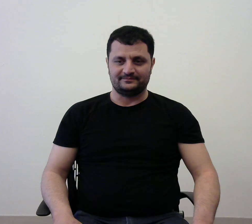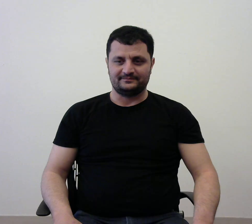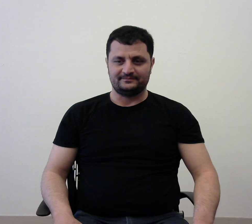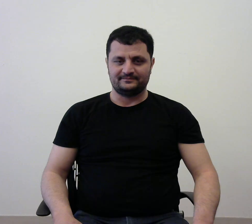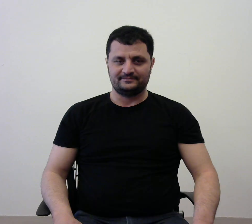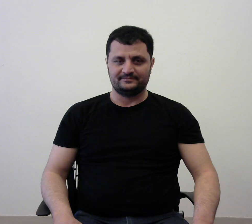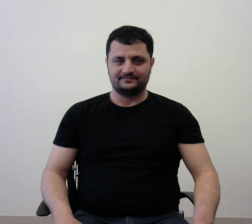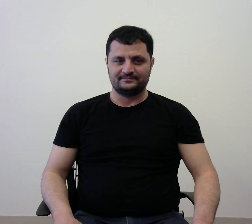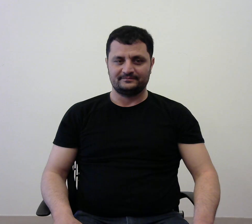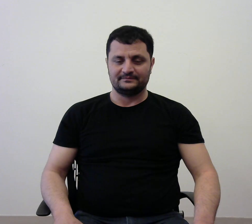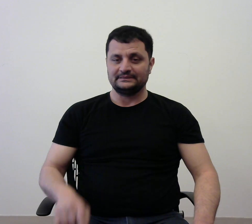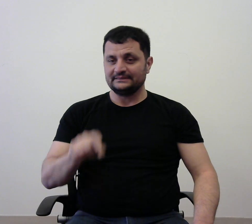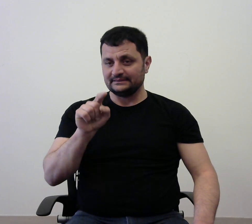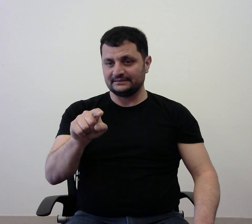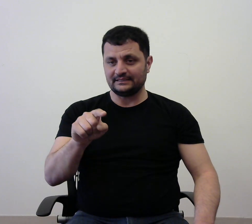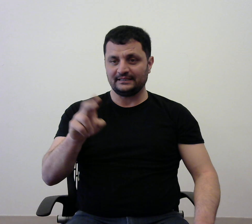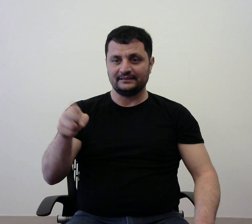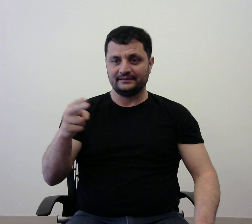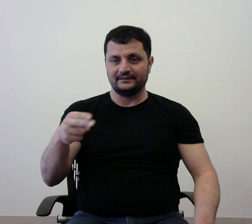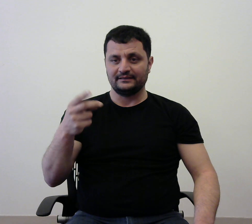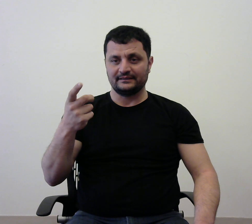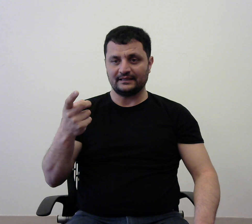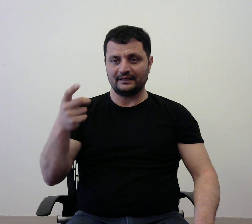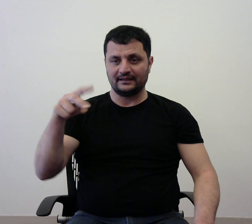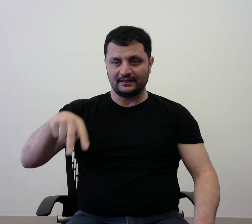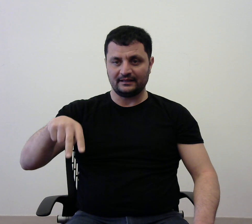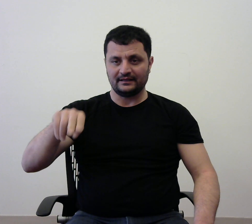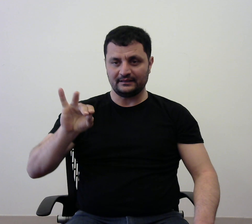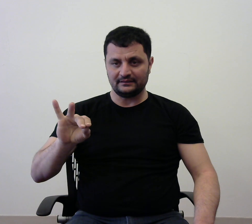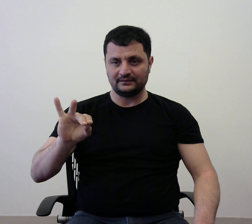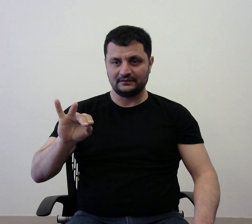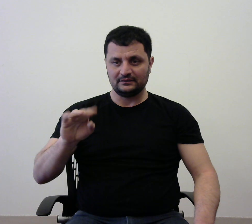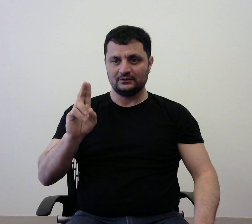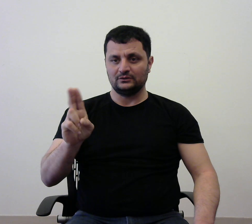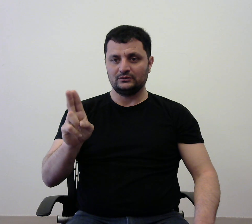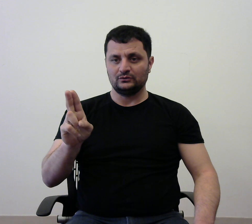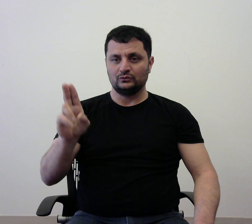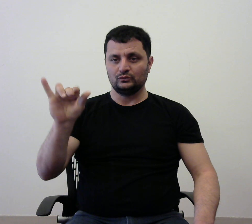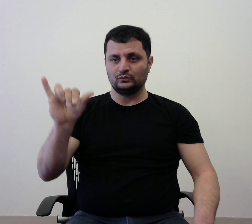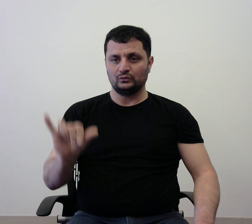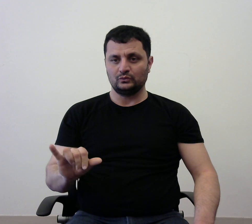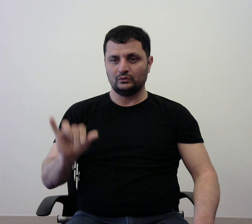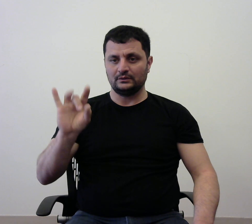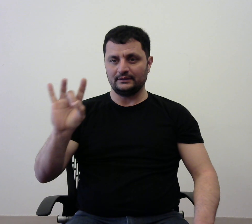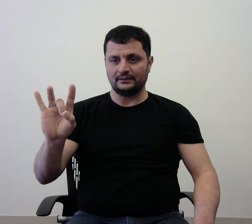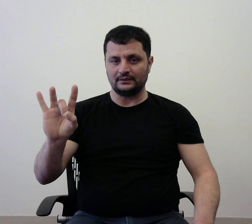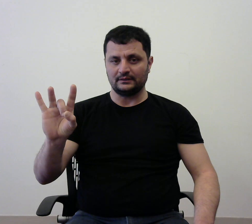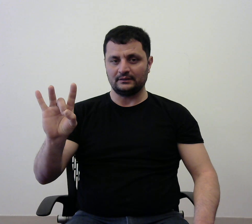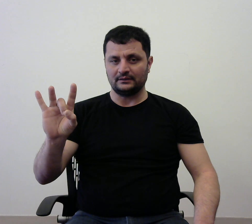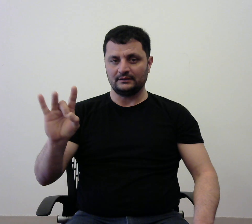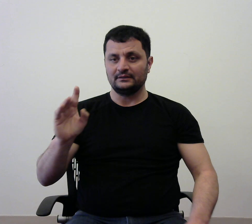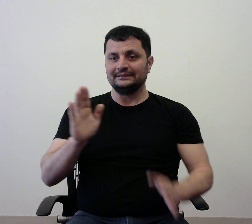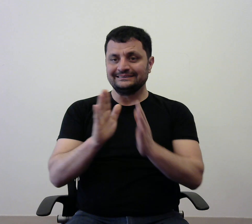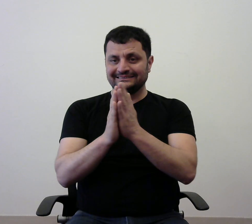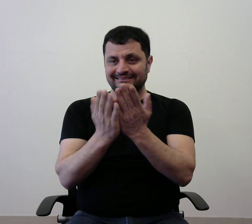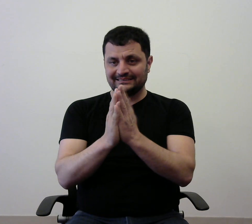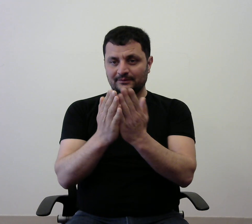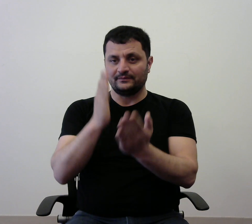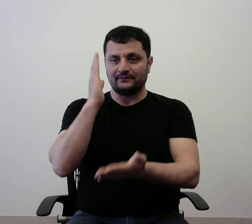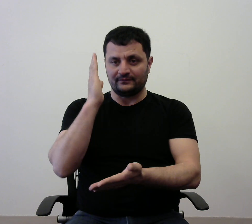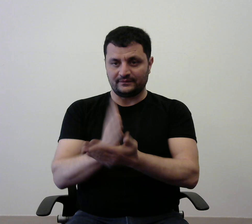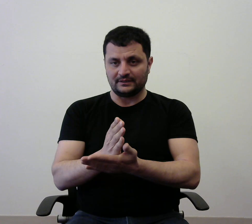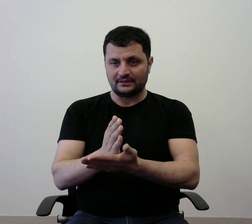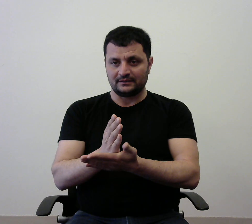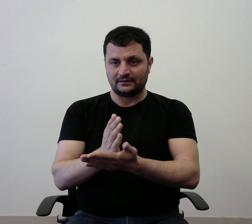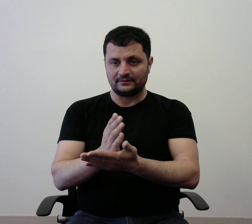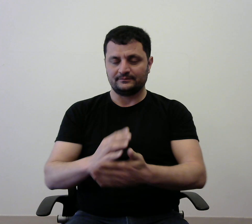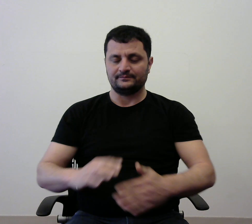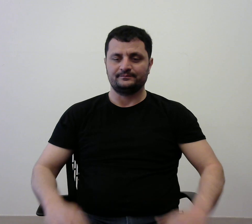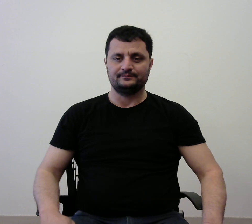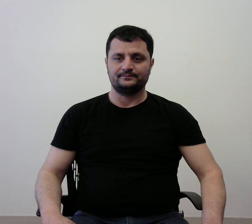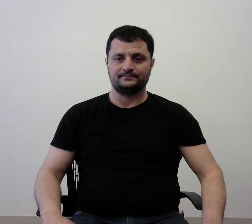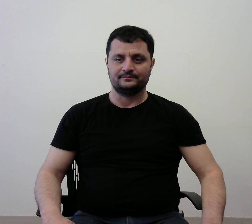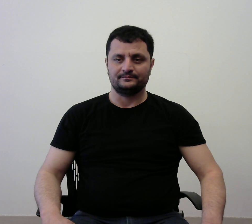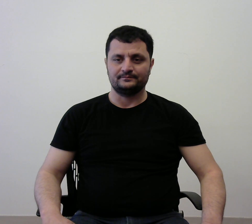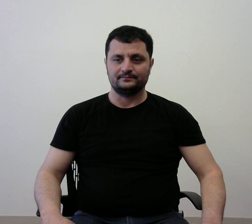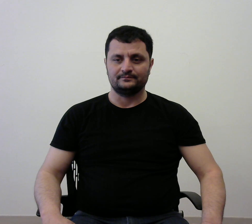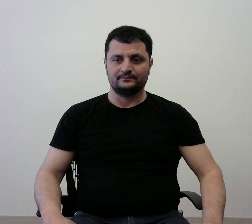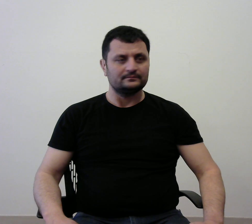Sizdə "Dəli Kür" kitabı var?